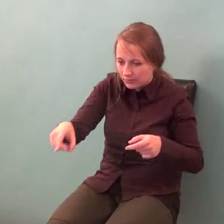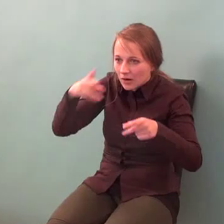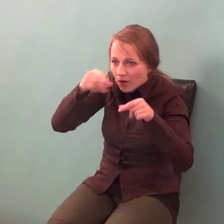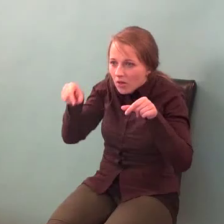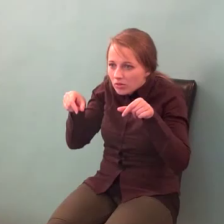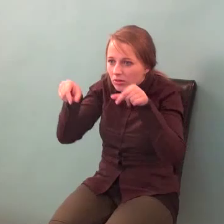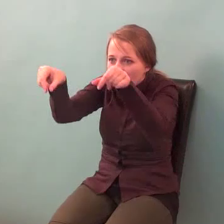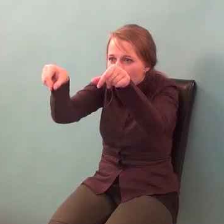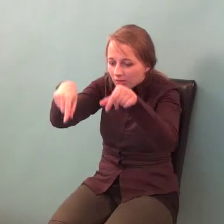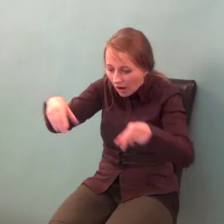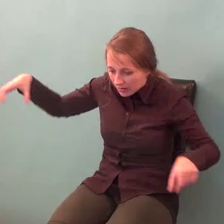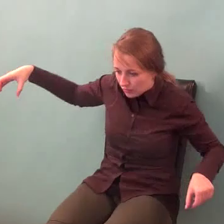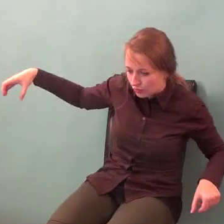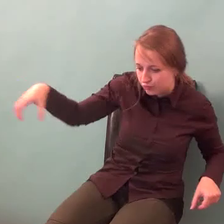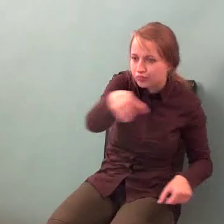Widzę tory. Coś przejeżdża.